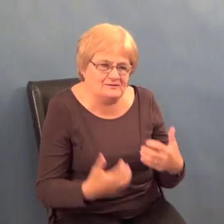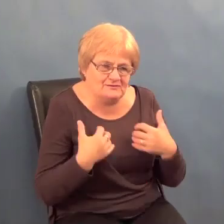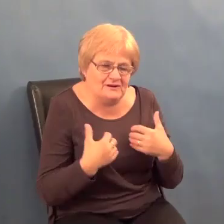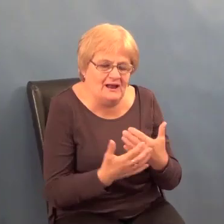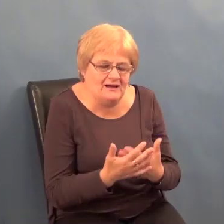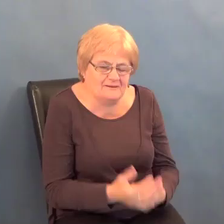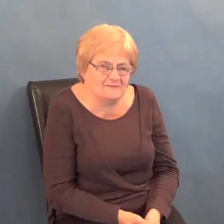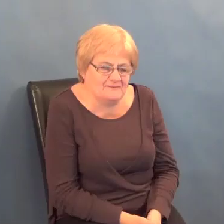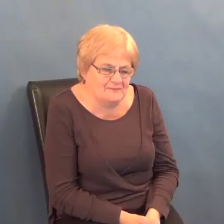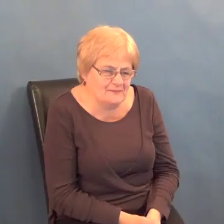Dobre, dlatego.